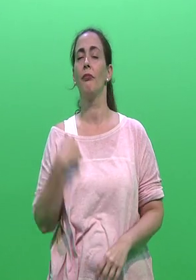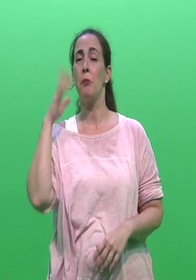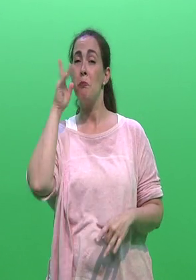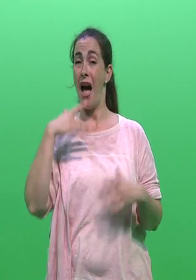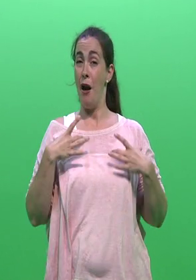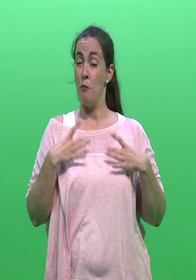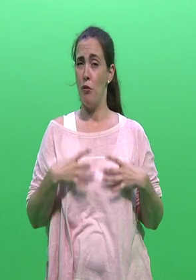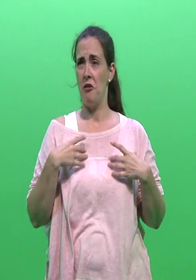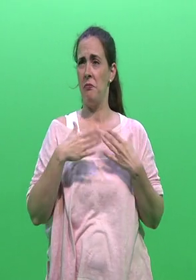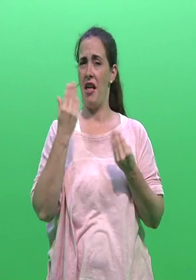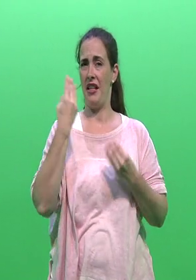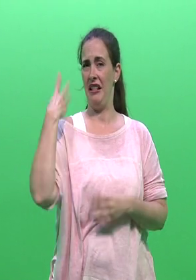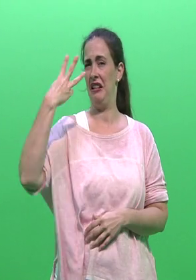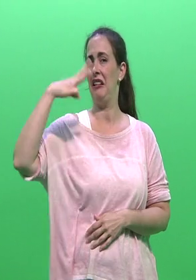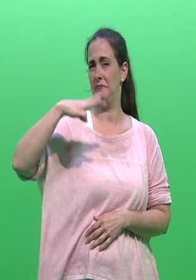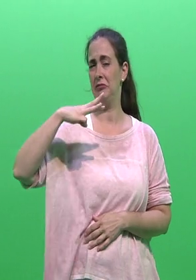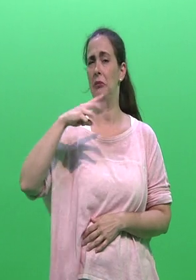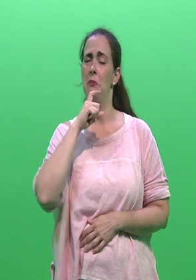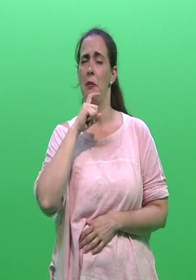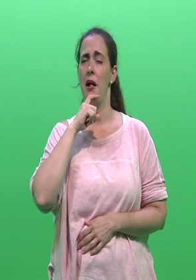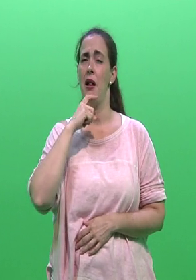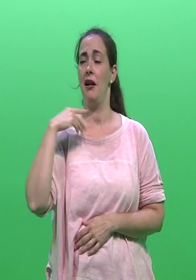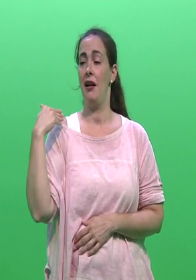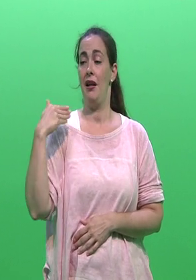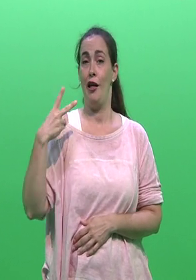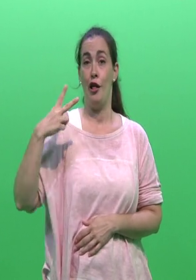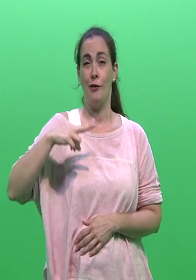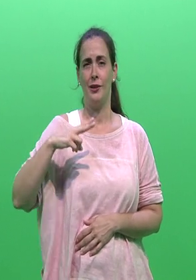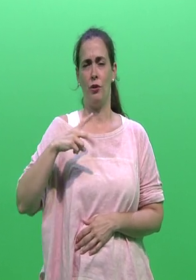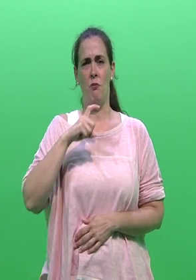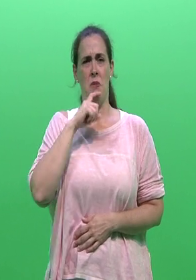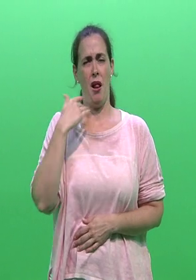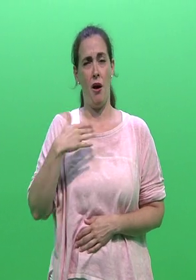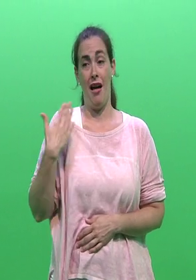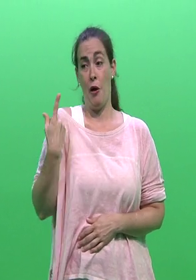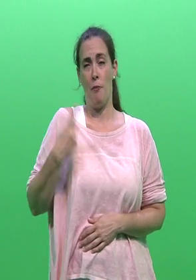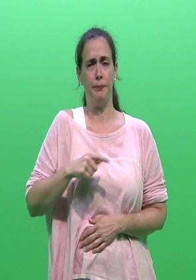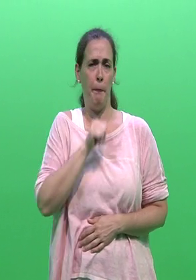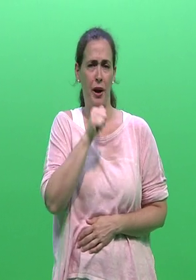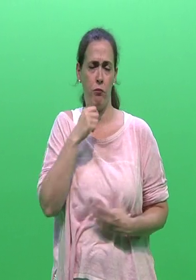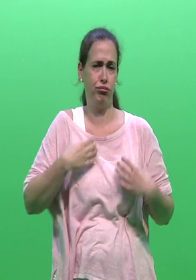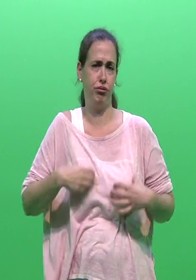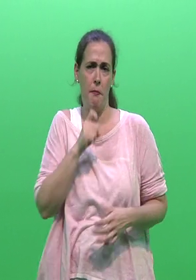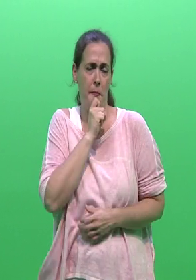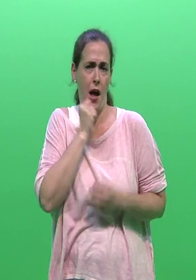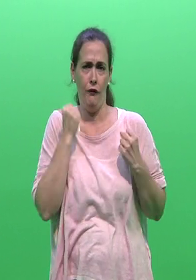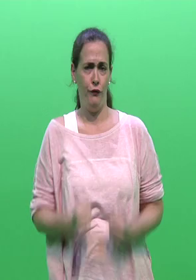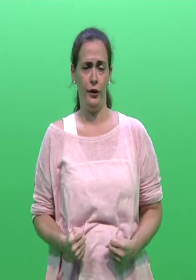Em van començar a fer mal els pulmons fa tres mesos, però fa dos mesos em feien més mal, i fa un mes que estic pitjor, em fan molt mal.